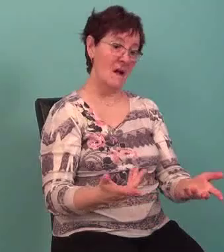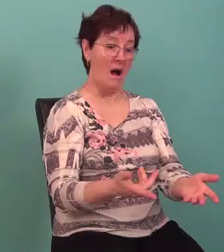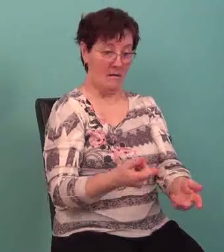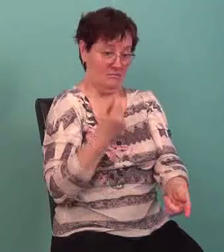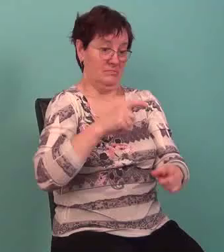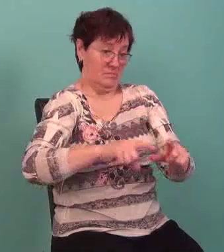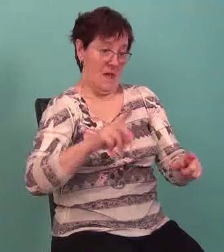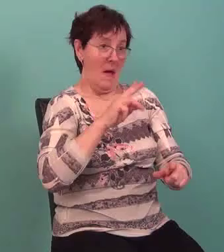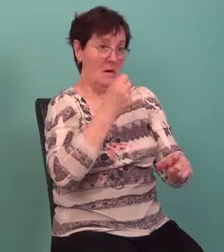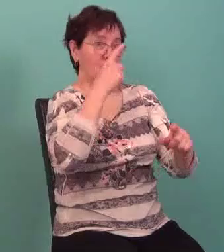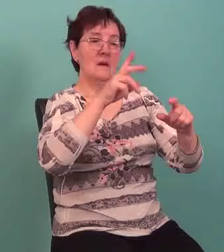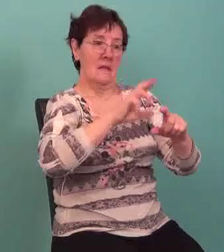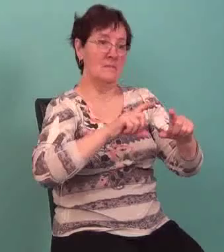Dziwnie było dla mnie to niebieskie prostokątne pod spodem.